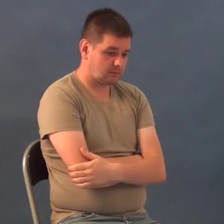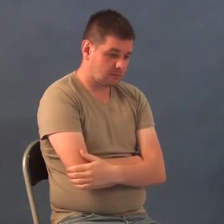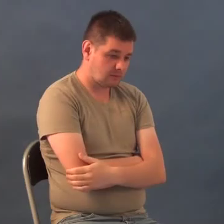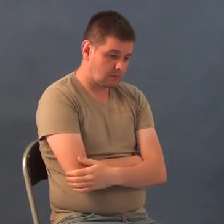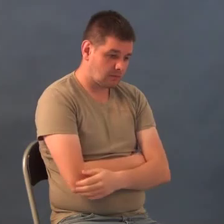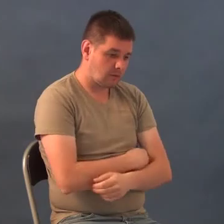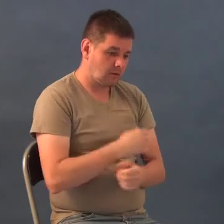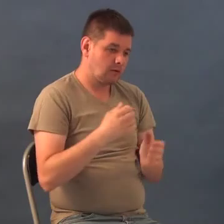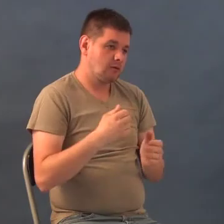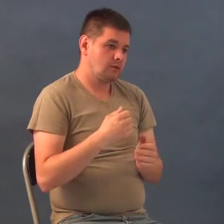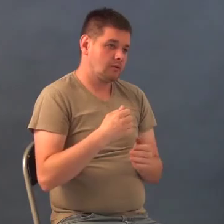Zorganizować, umówić się z grupą.